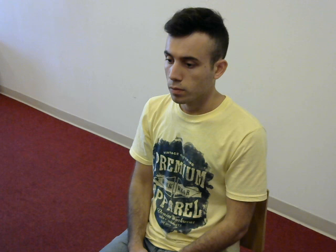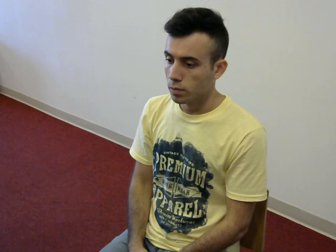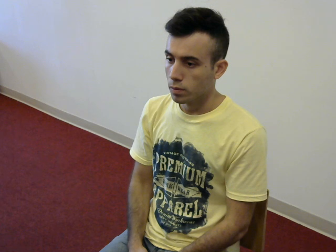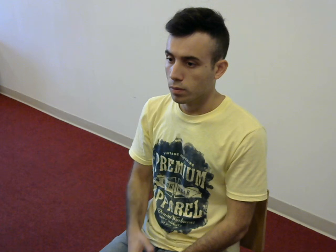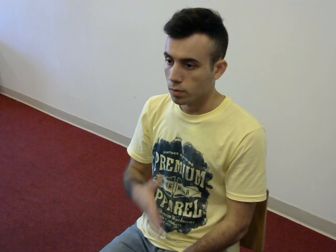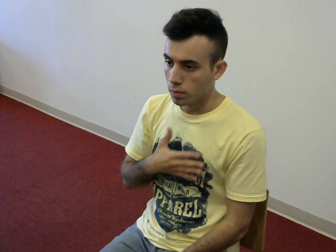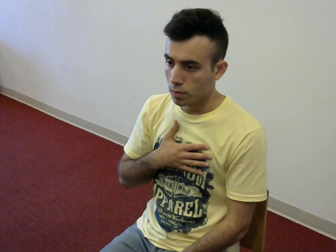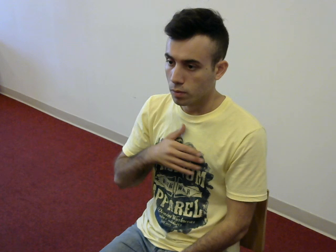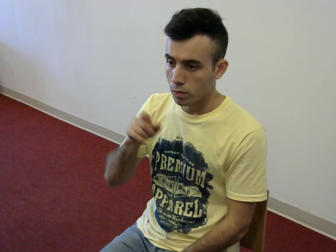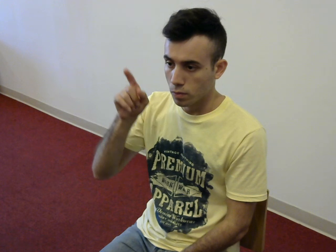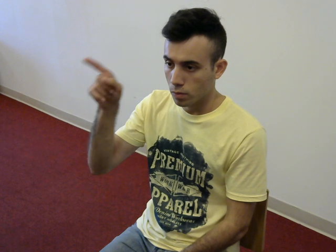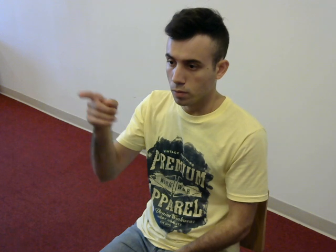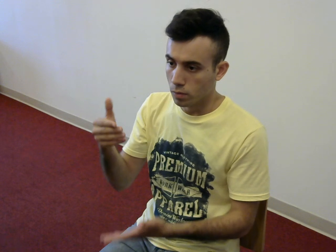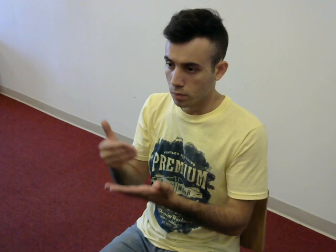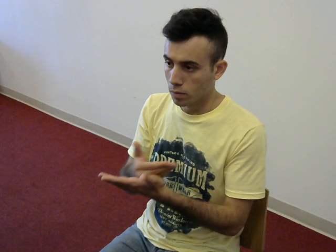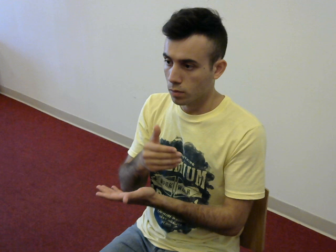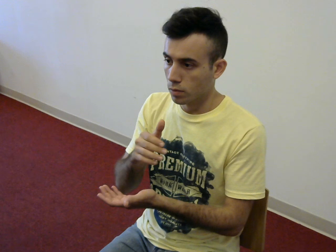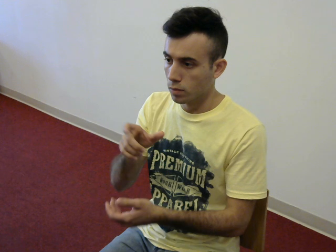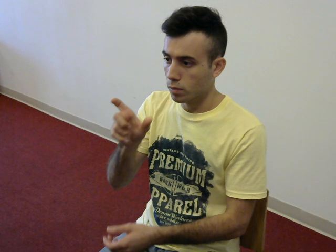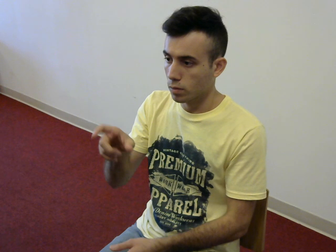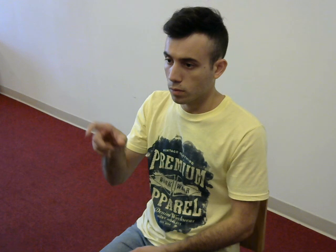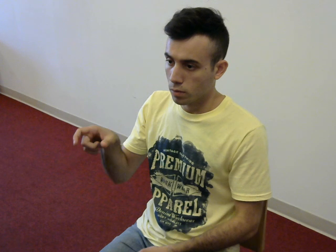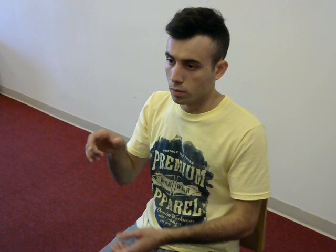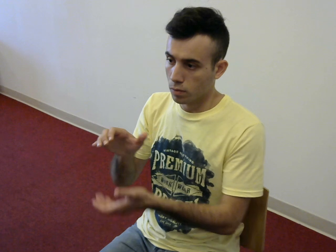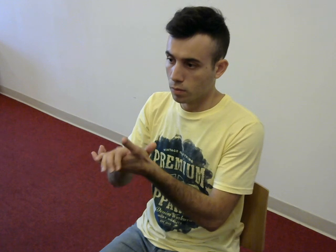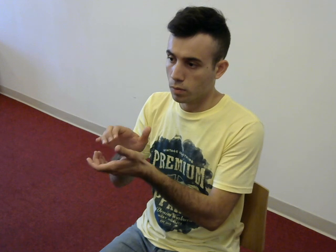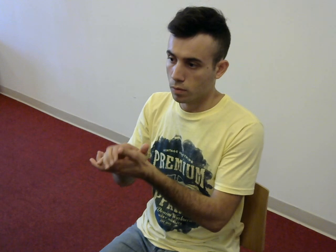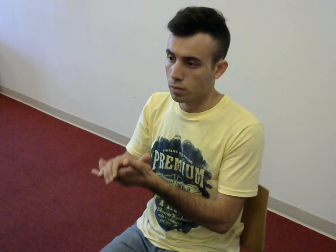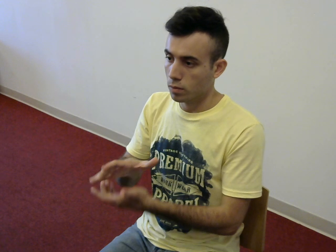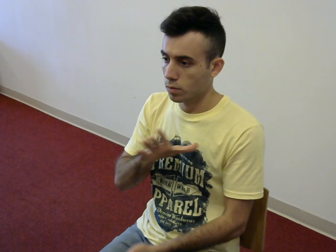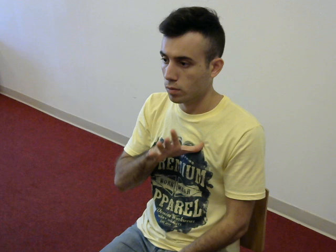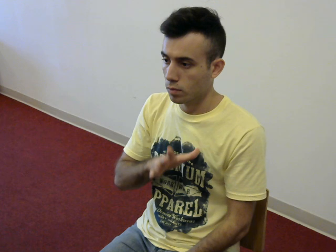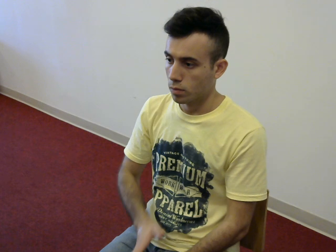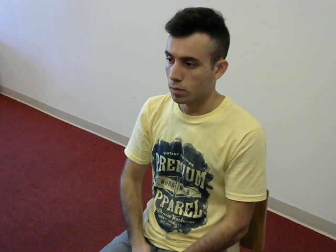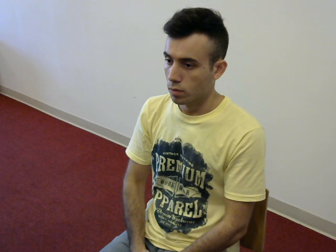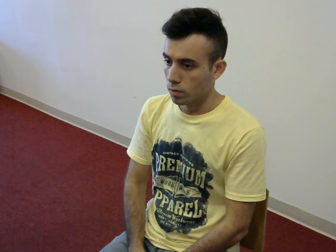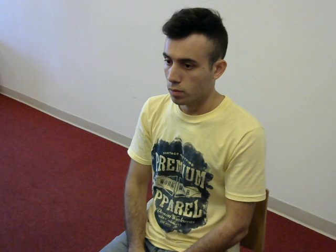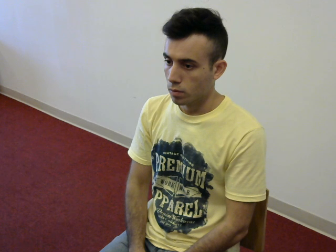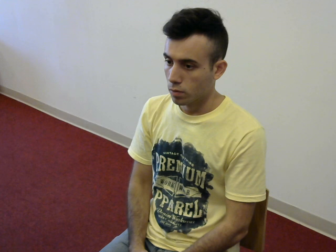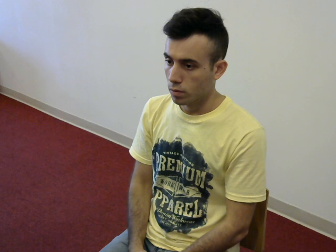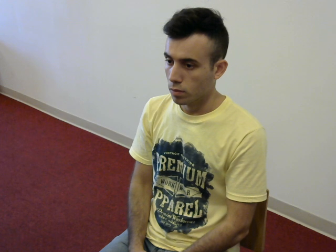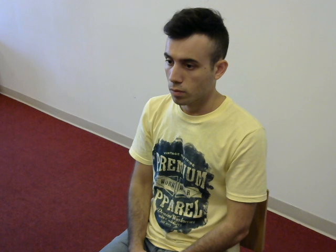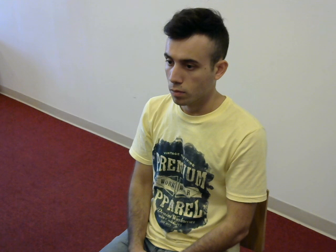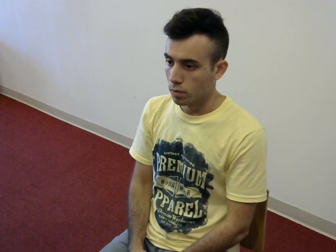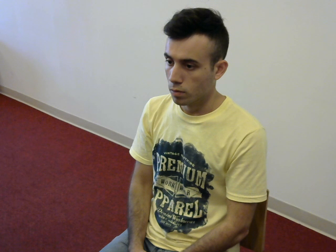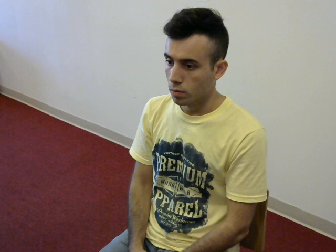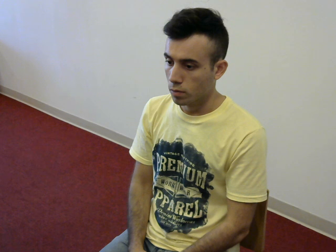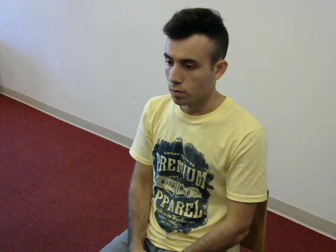Mən orda yeni insanlarla tanış oldum